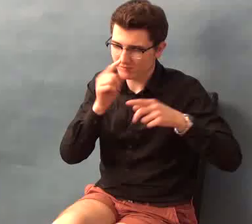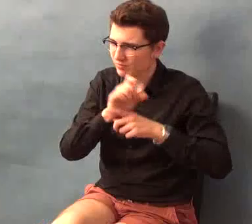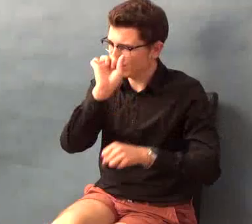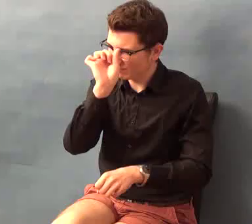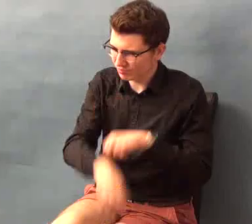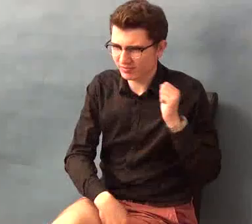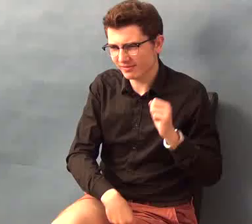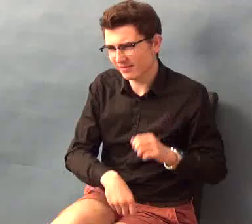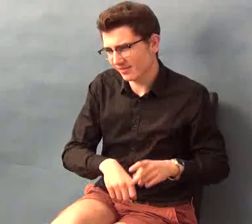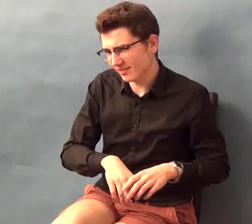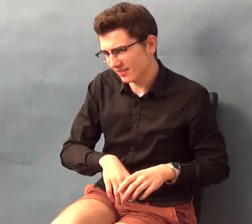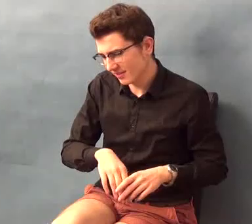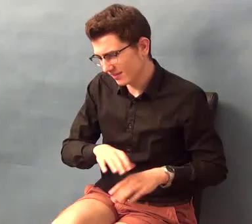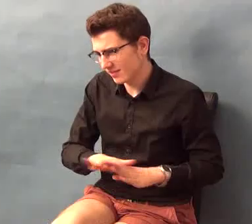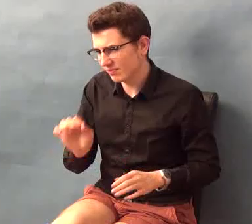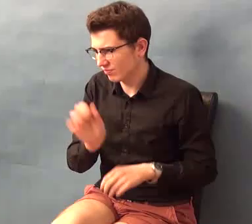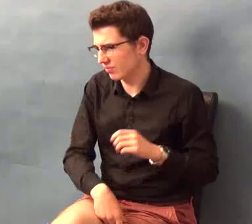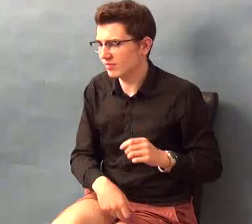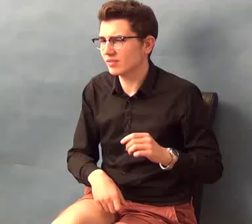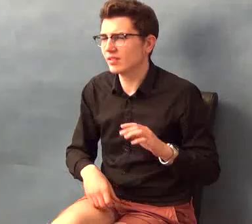Zasnął twardym snem i koniec.